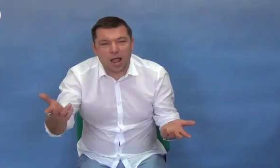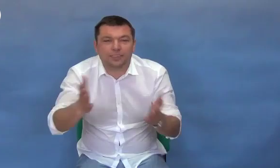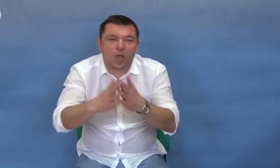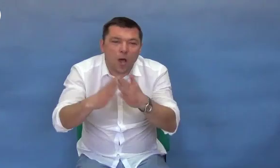Obok domu.